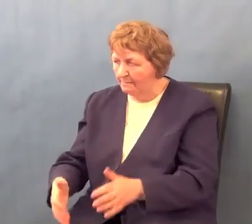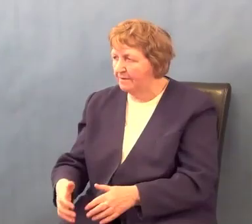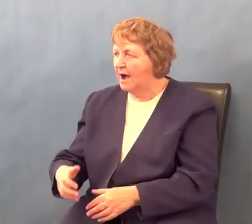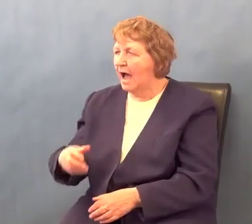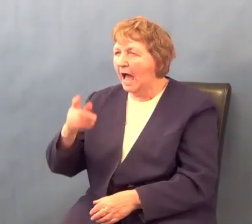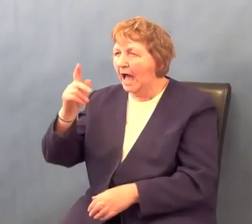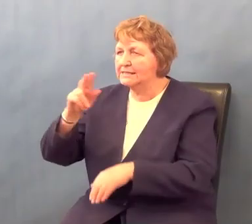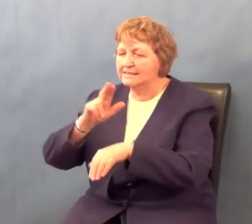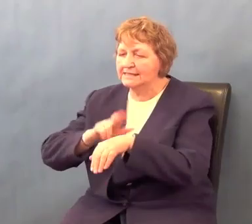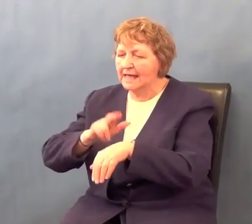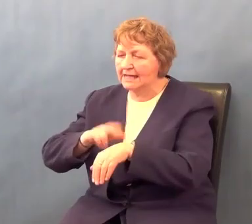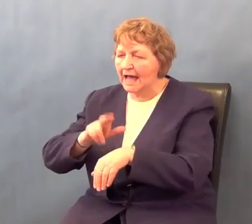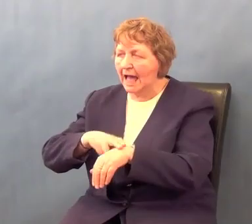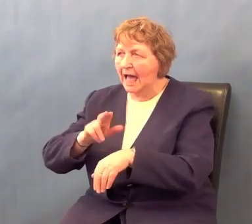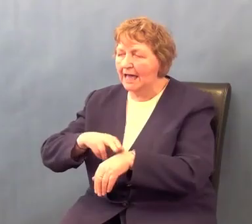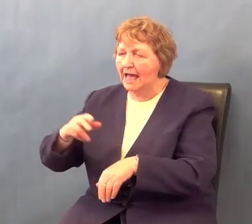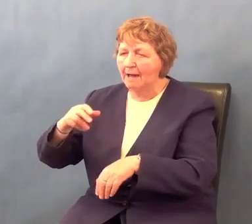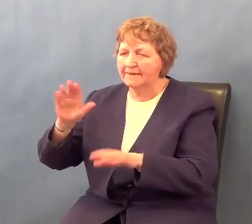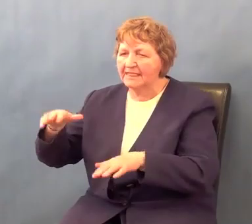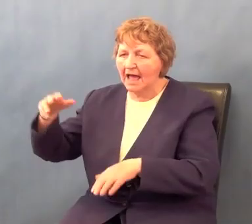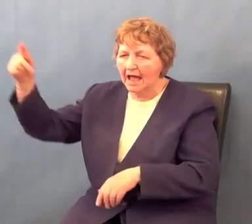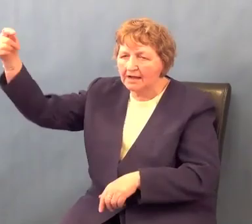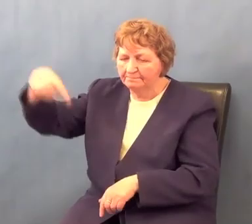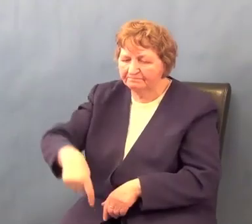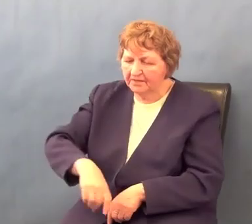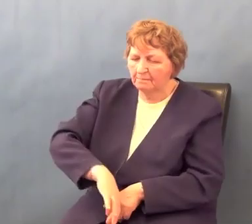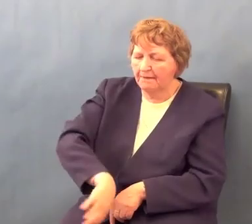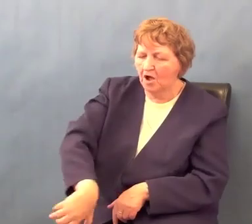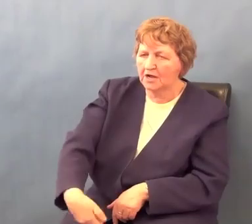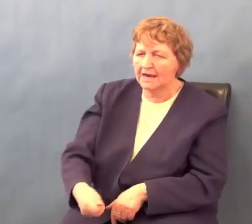A z zegara wyskakiwał ptak i podkradał jabłka.